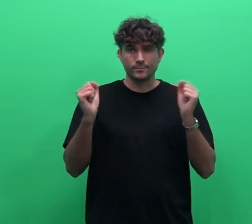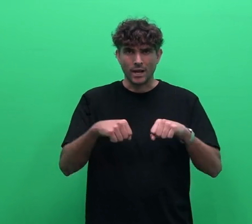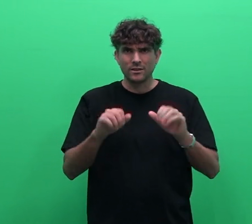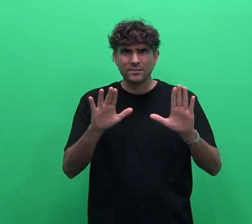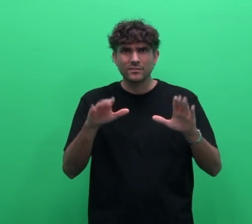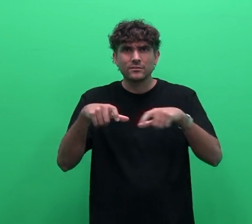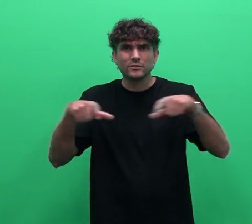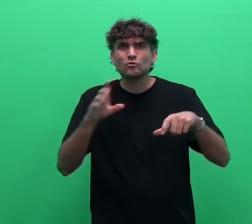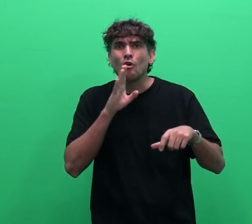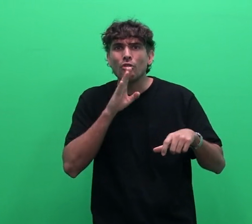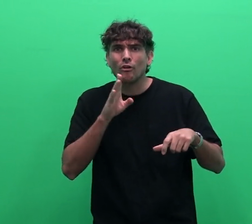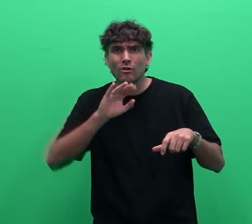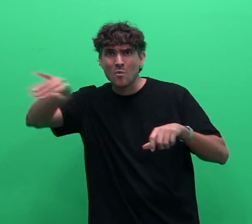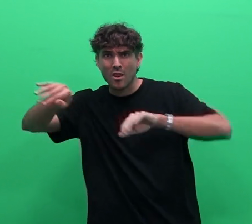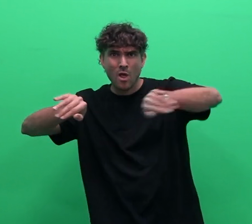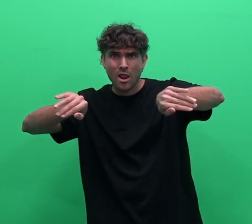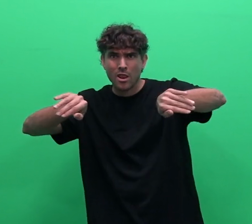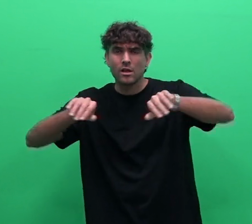D'acord, però on és el mostrador? a la dreta o a l'esquerra?